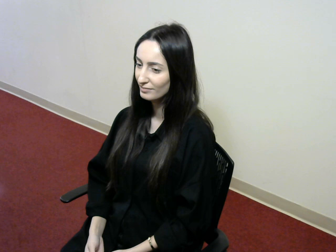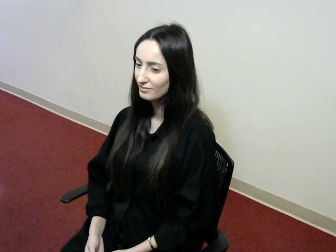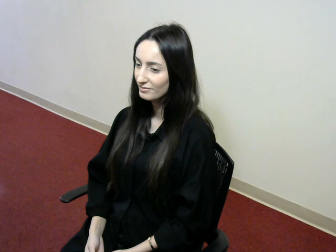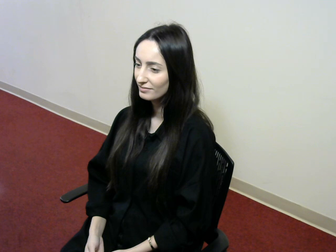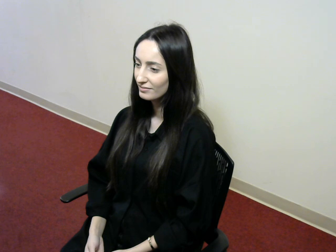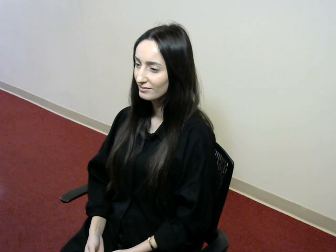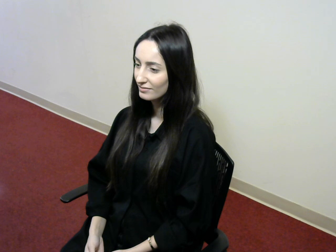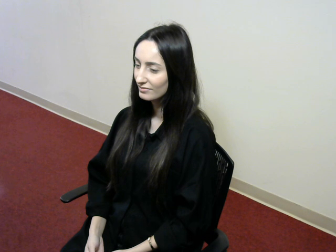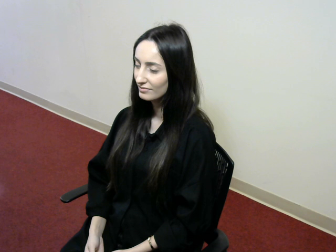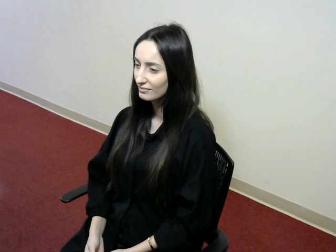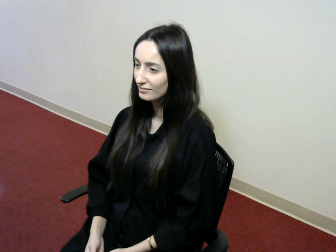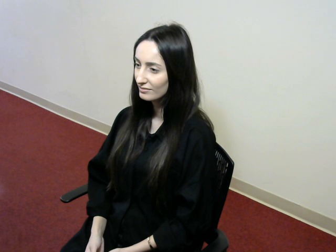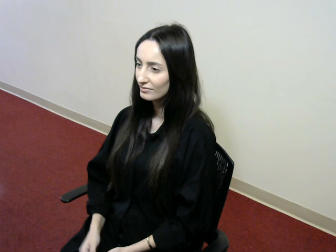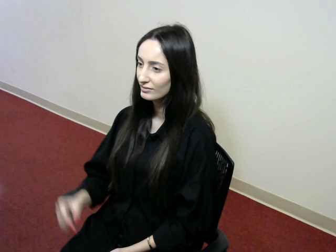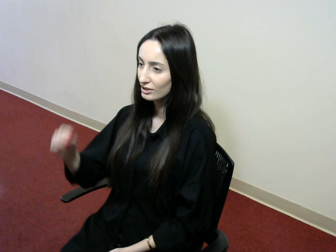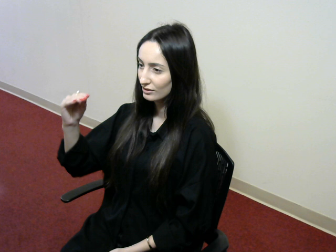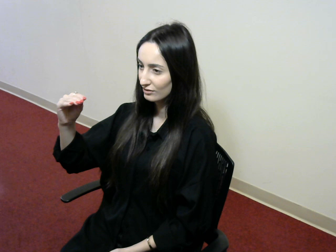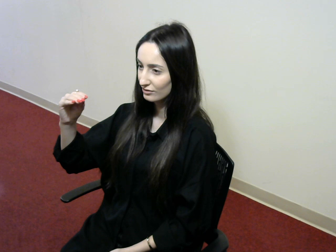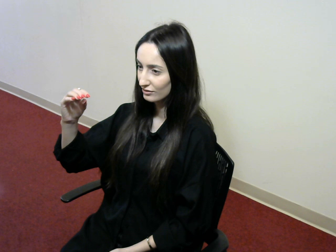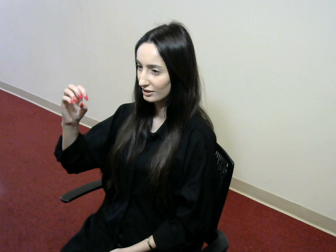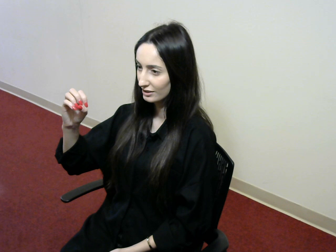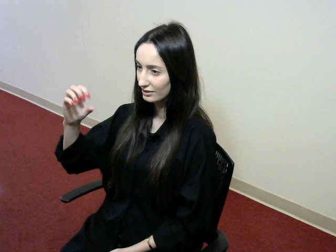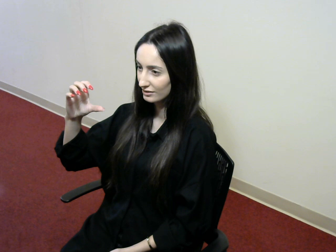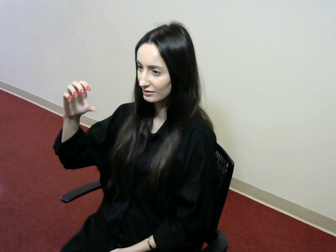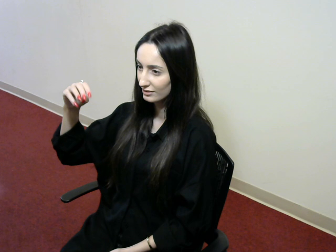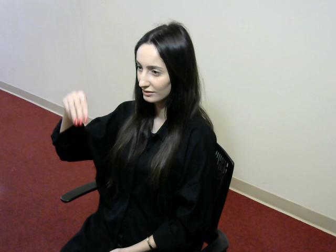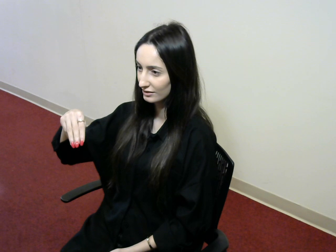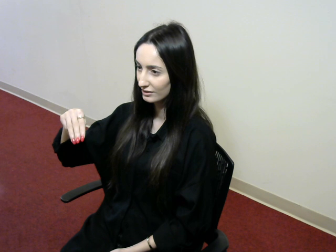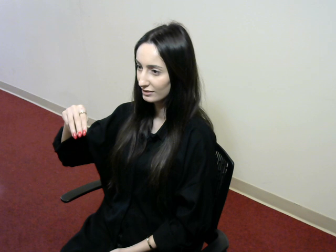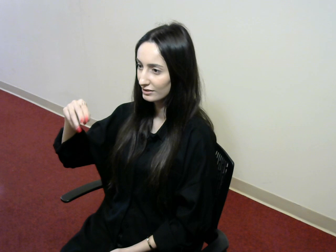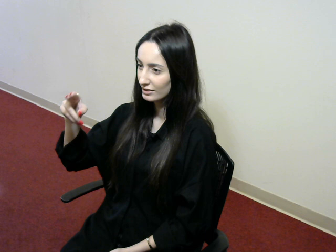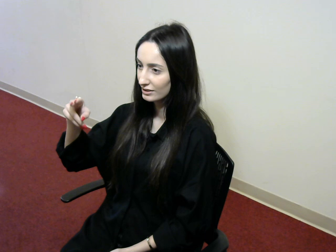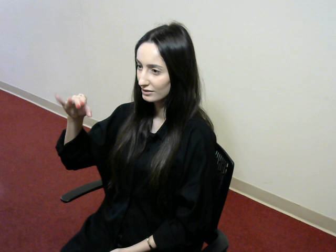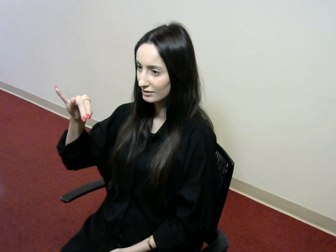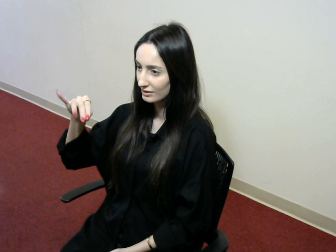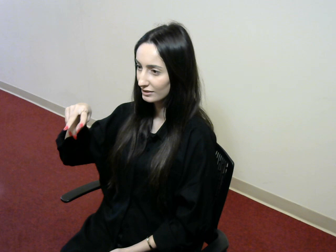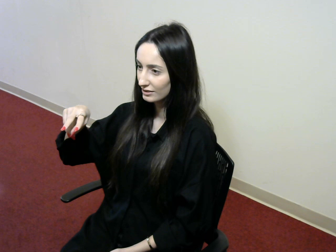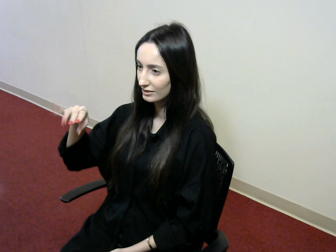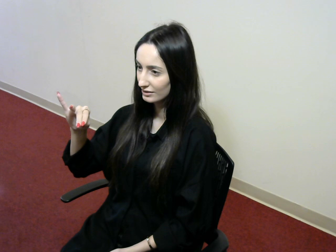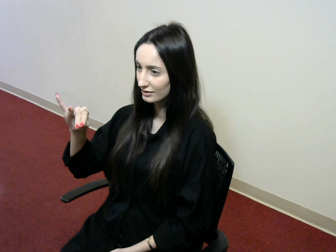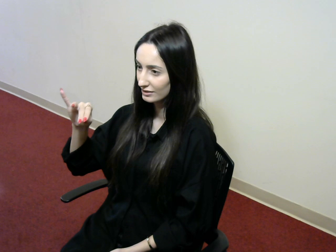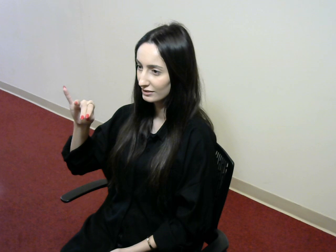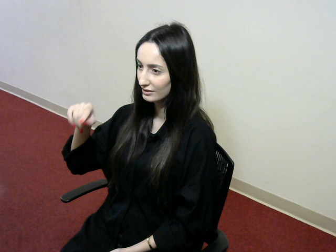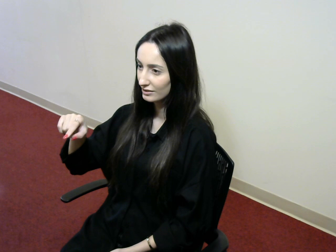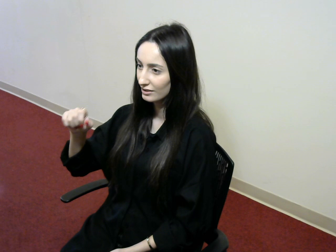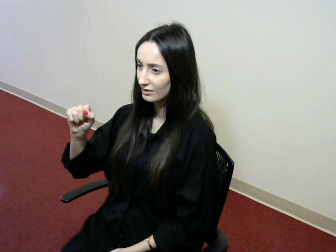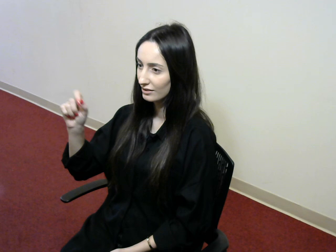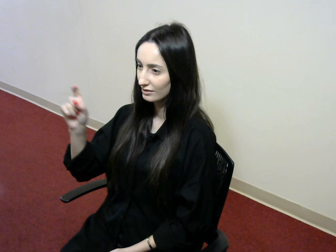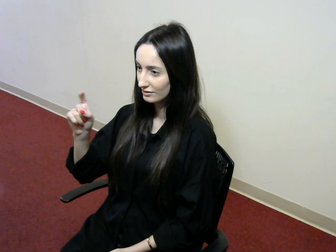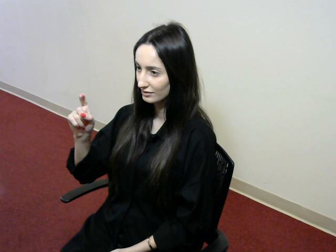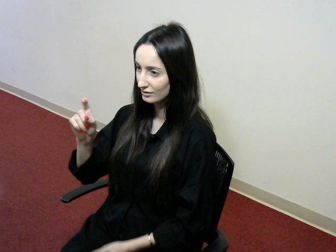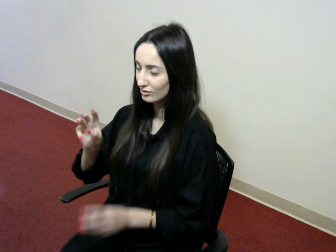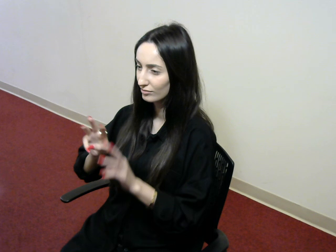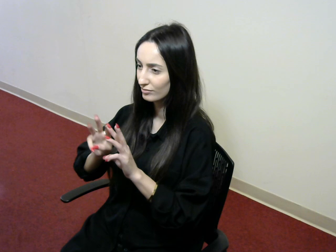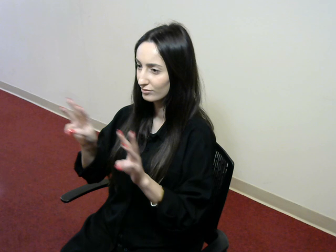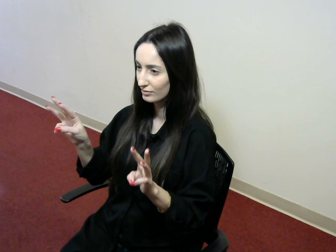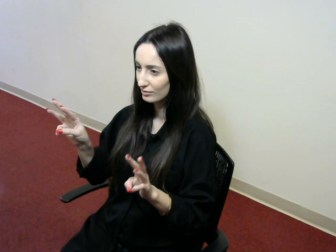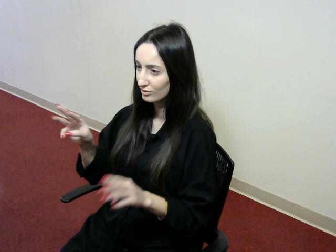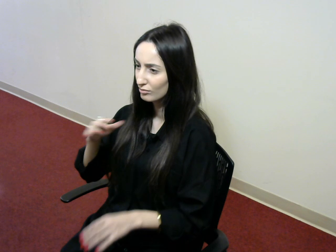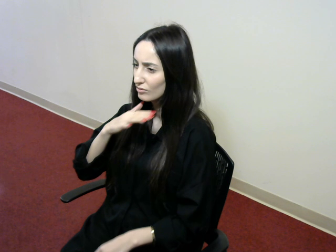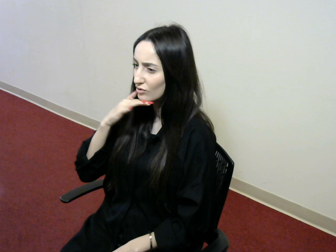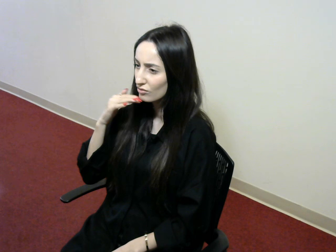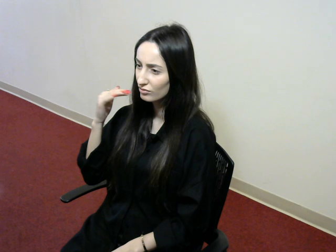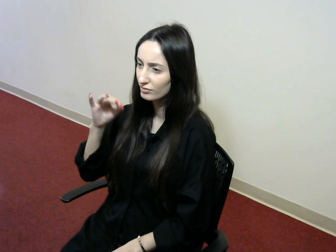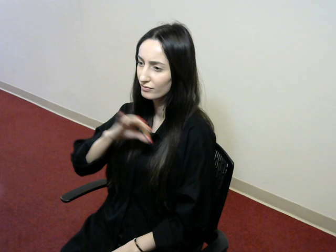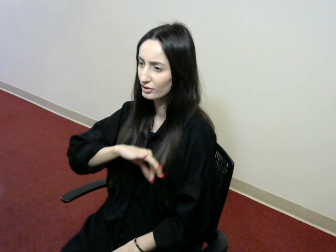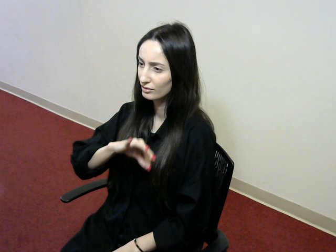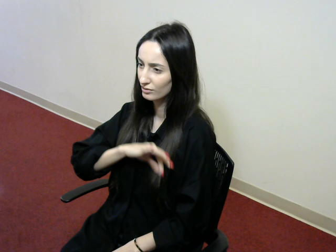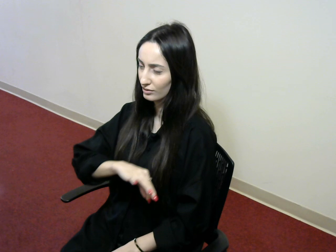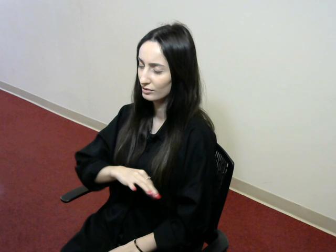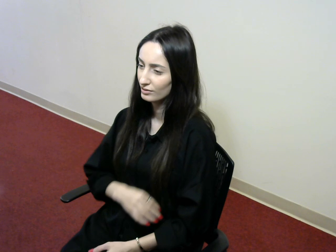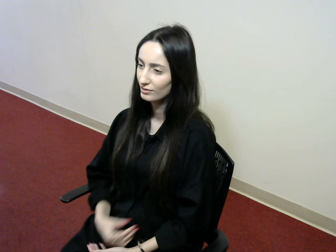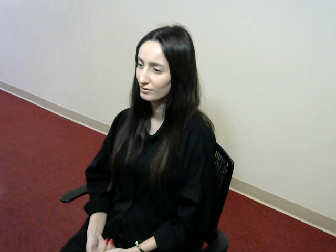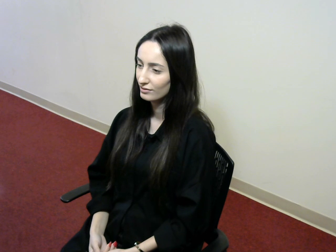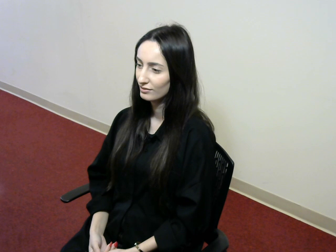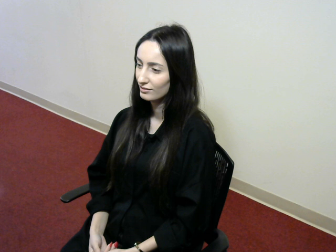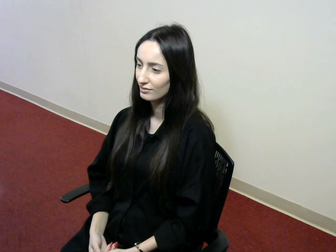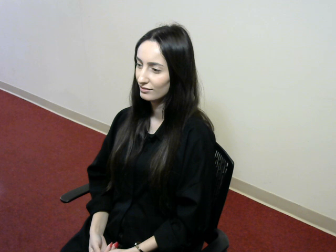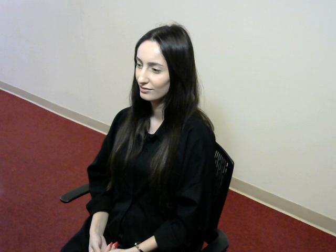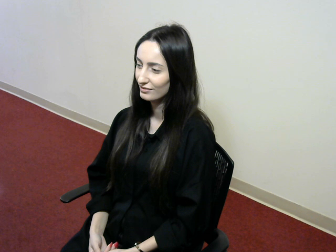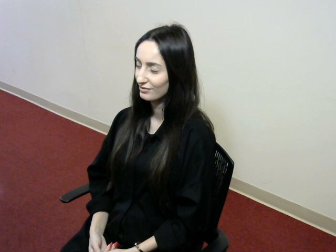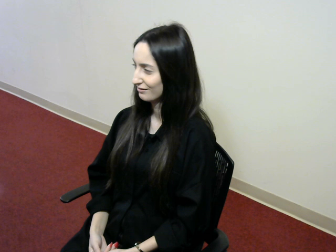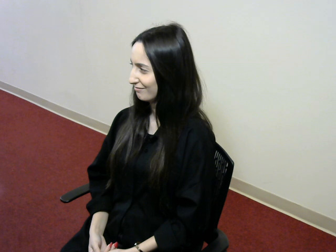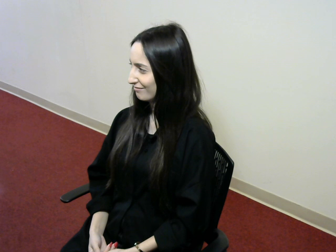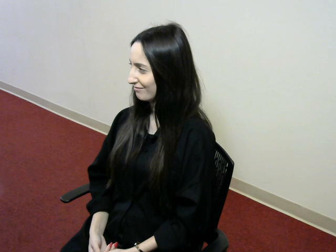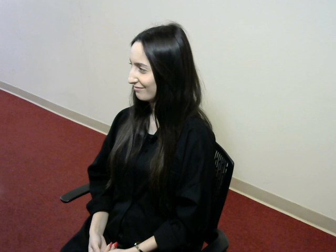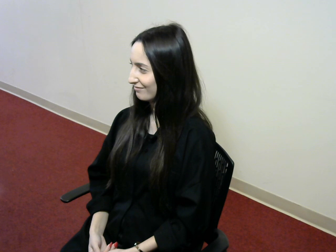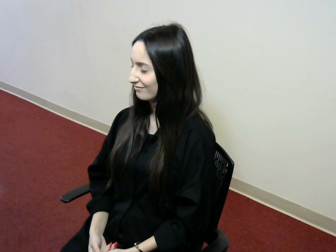Jestdili.az saytı çox faydalıdır